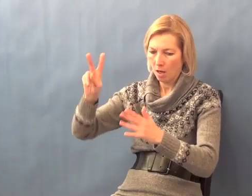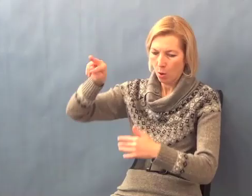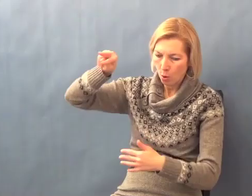A nie, nie.